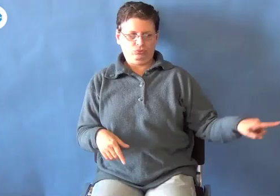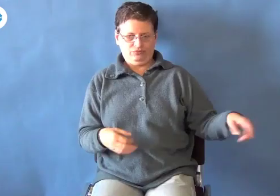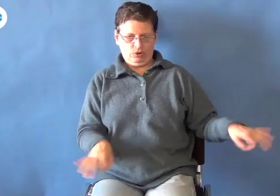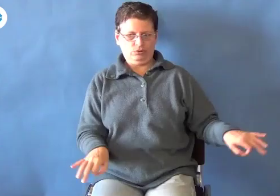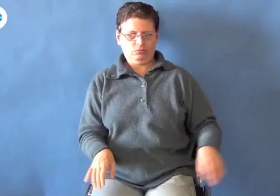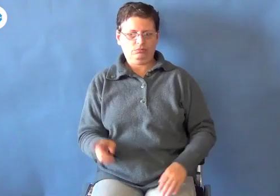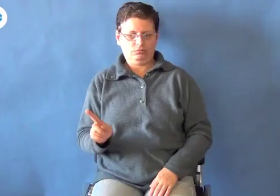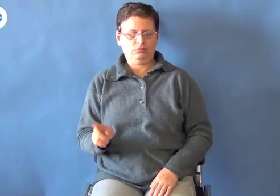Tam wolno.